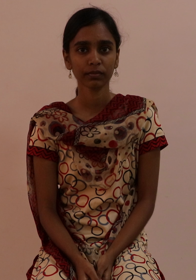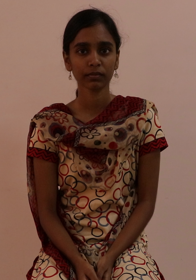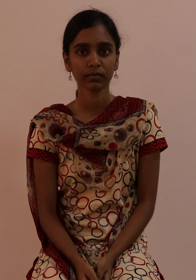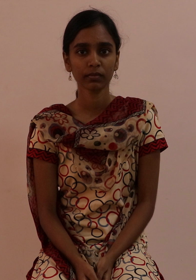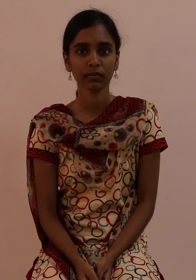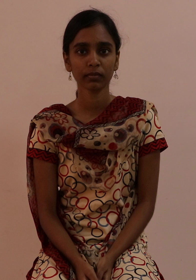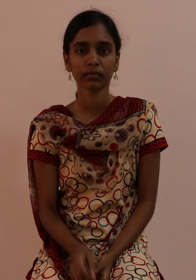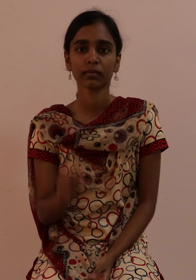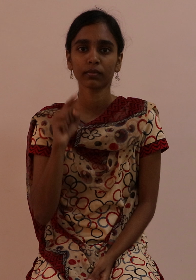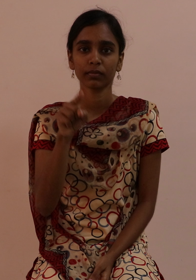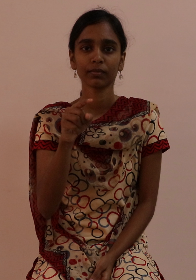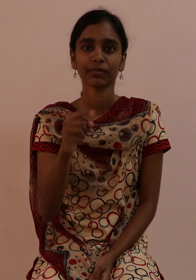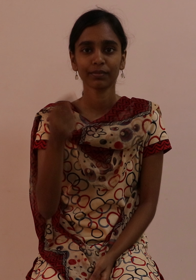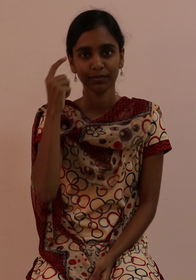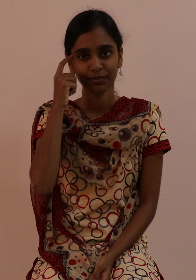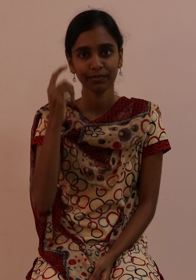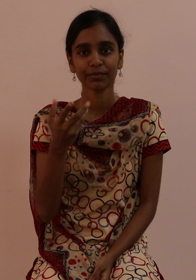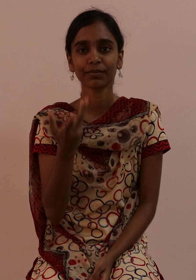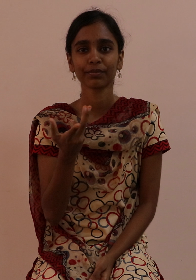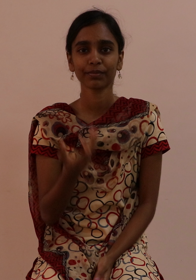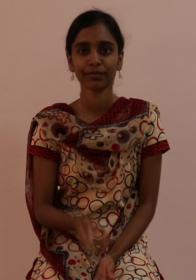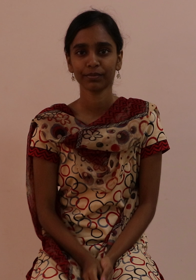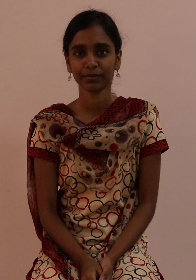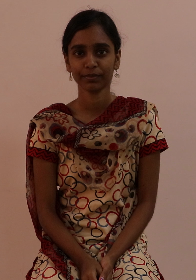what do you think